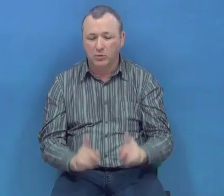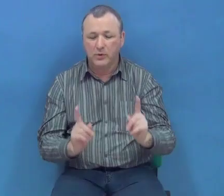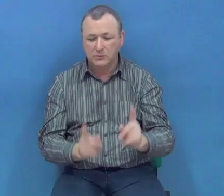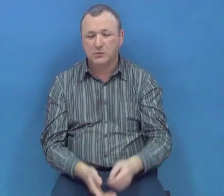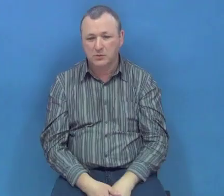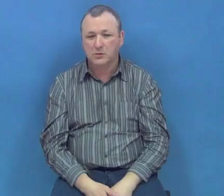Uważać trzeba.